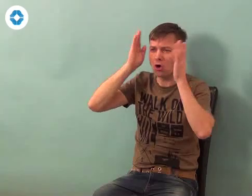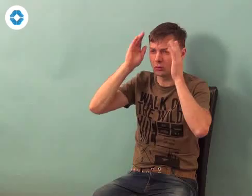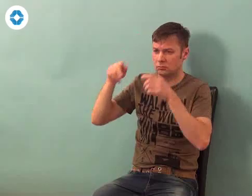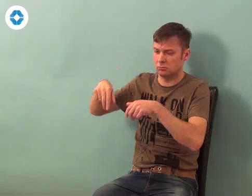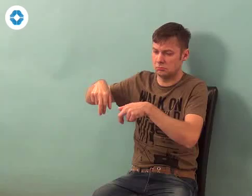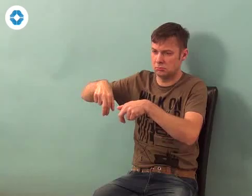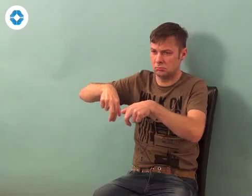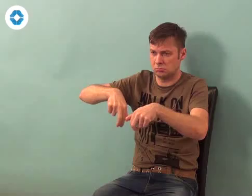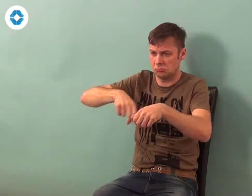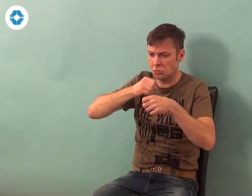Ktoś go prowadził.